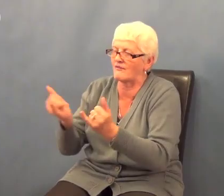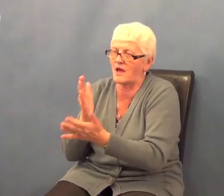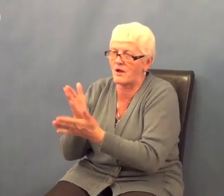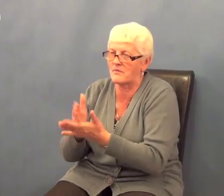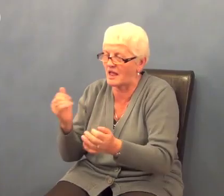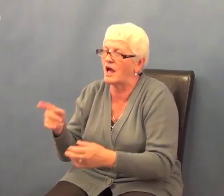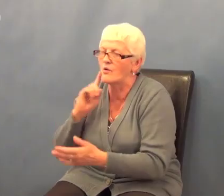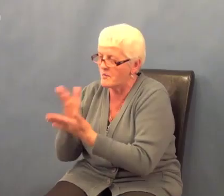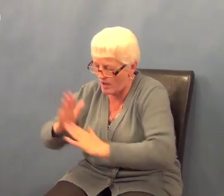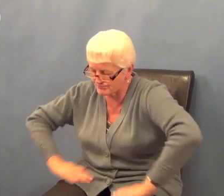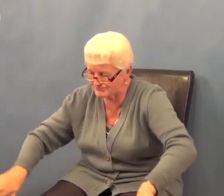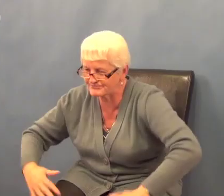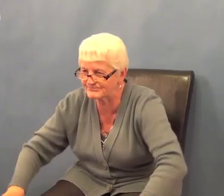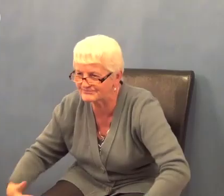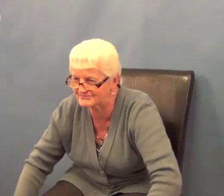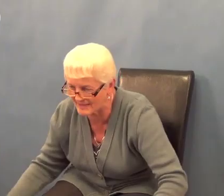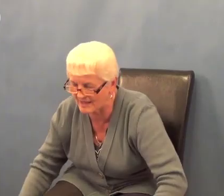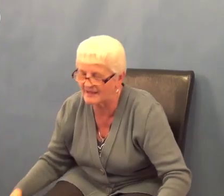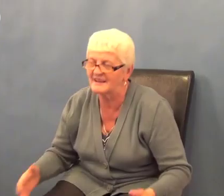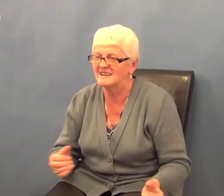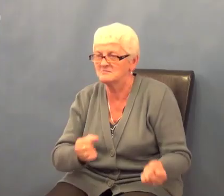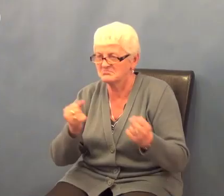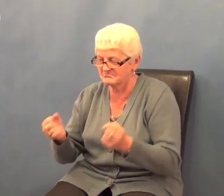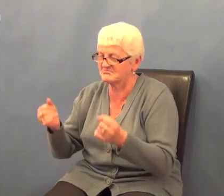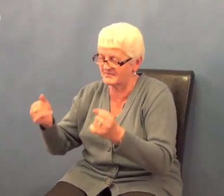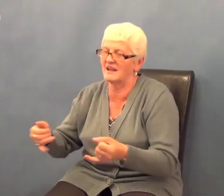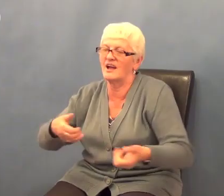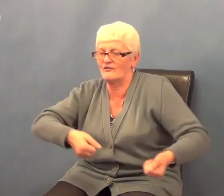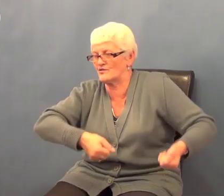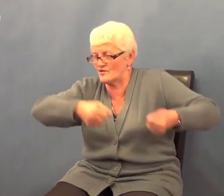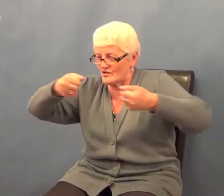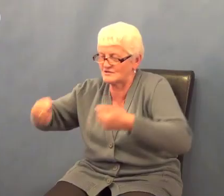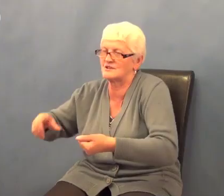Chłopcy pomagają mu wycierać spodnie, stawiają rower i stawiają kosz na rower.